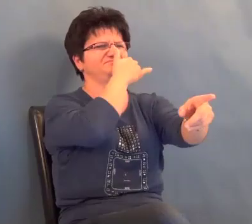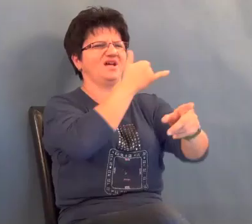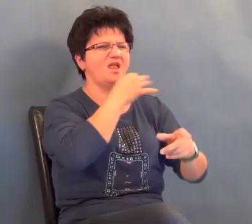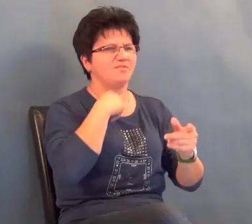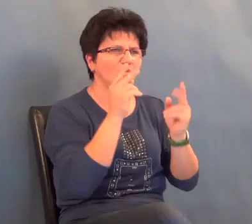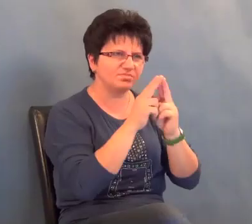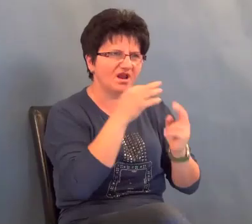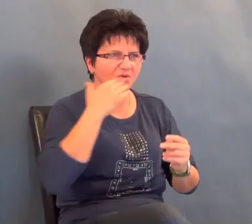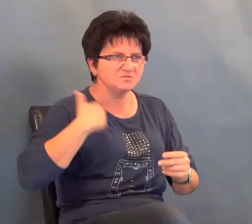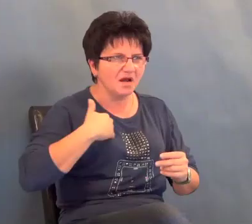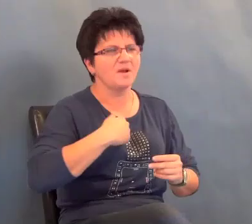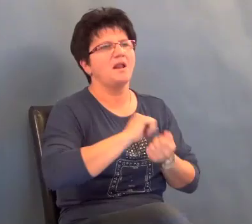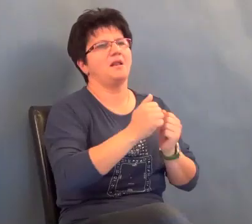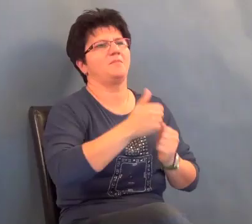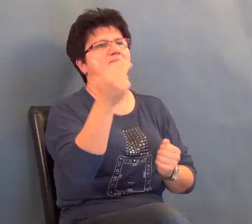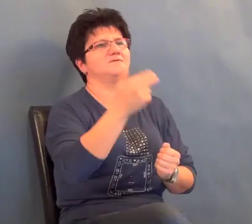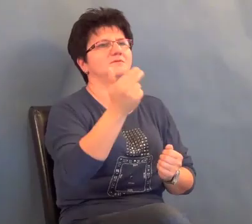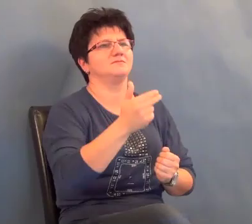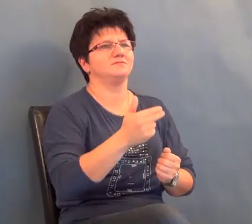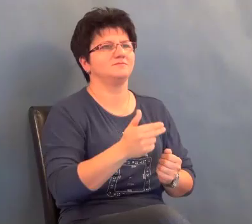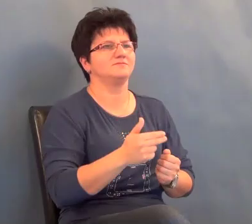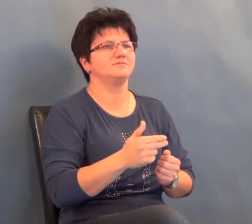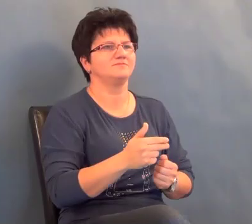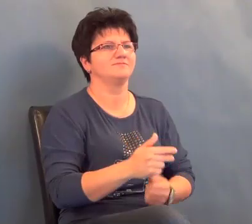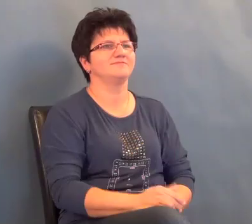Lepiej umówmy się na sobotę albo niedzielę.